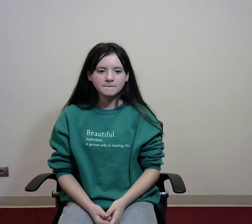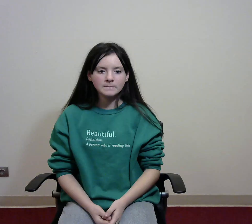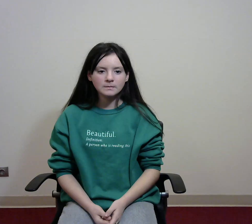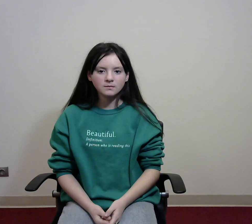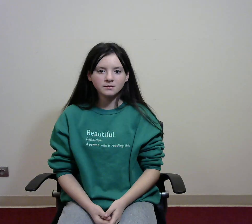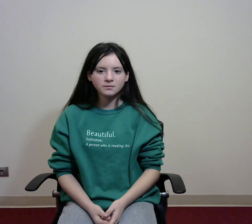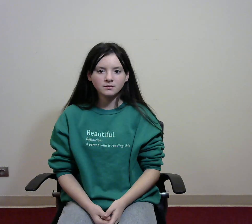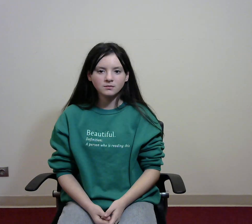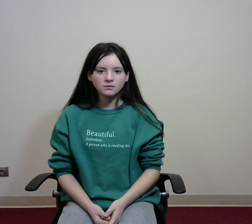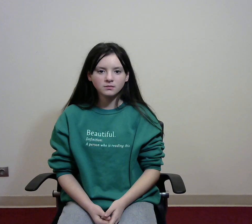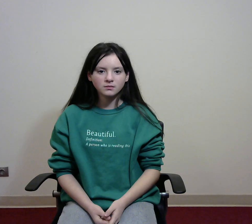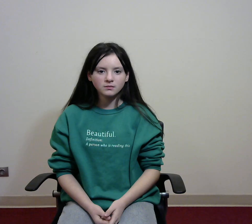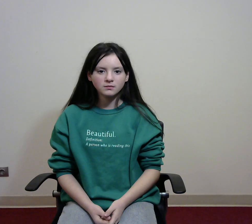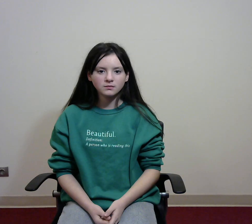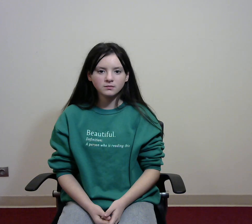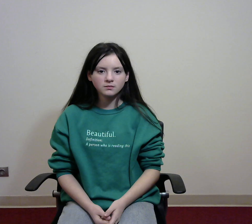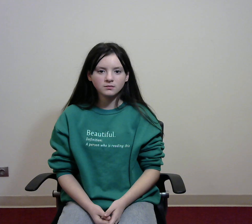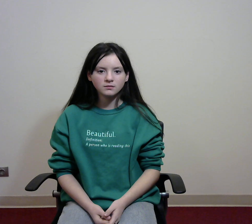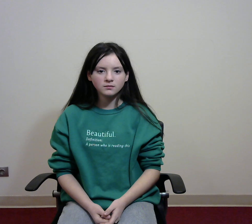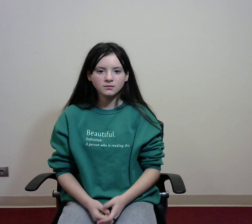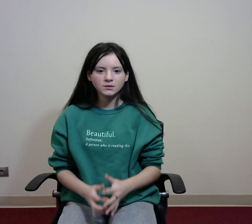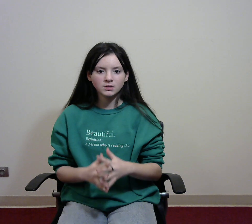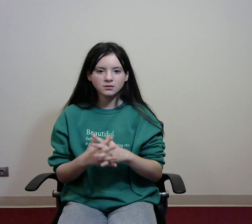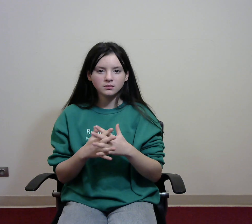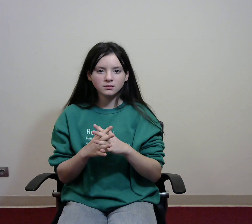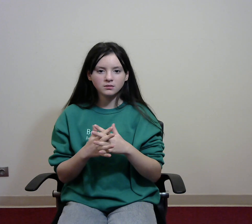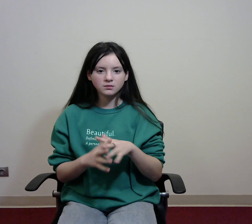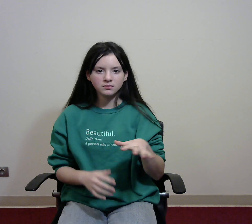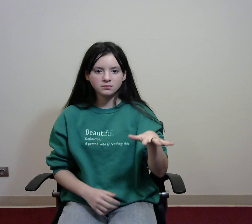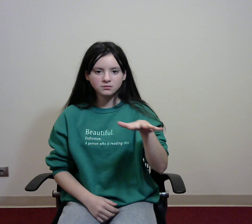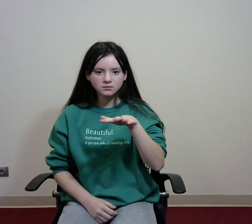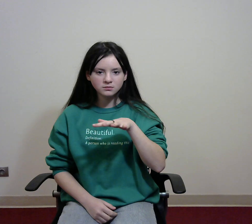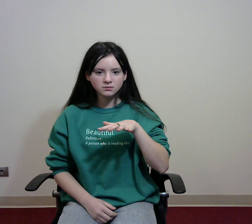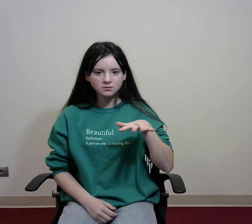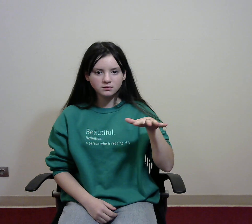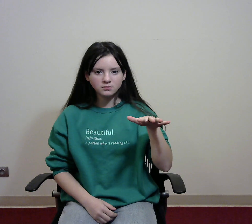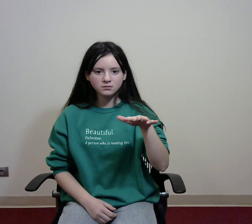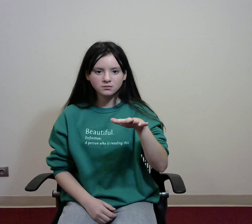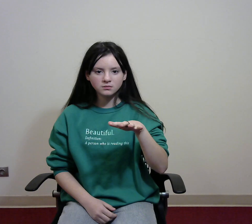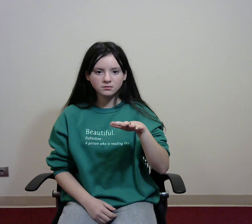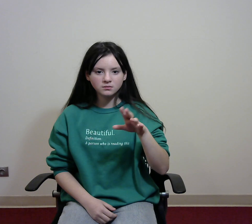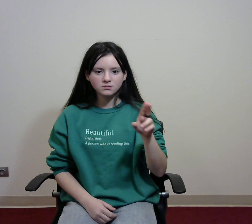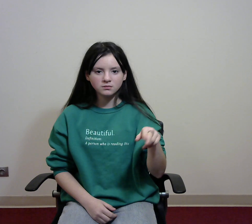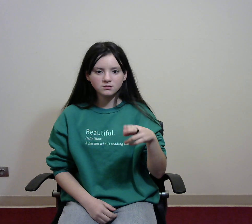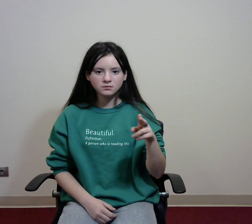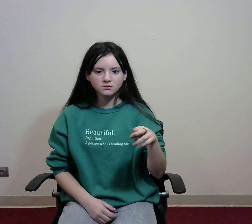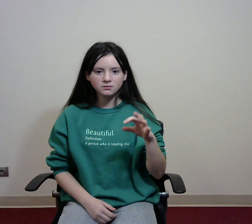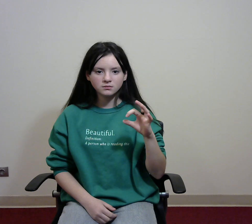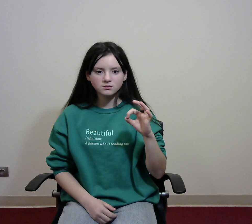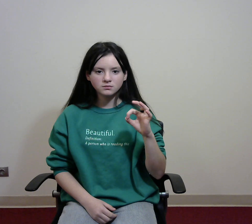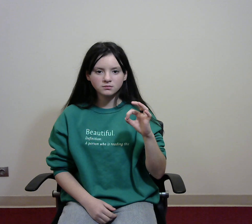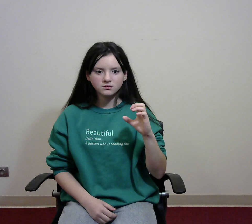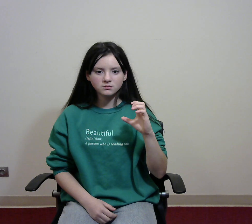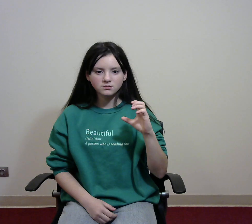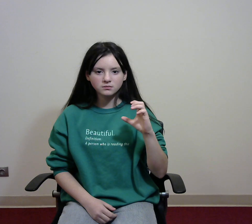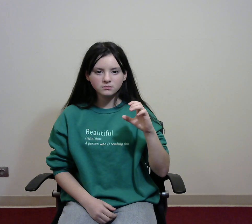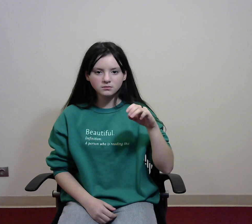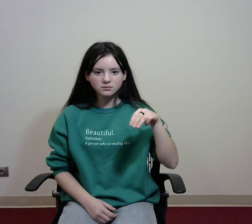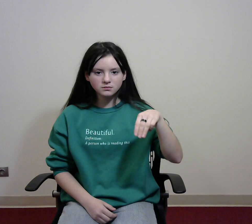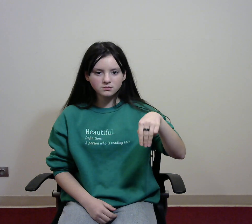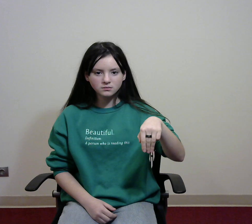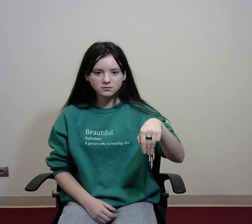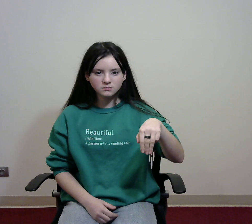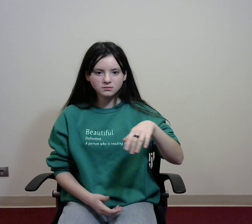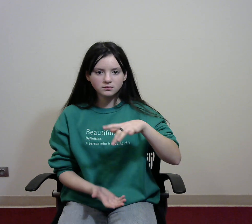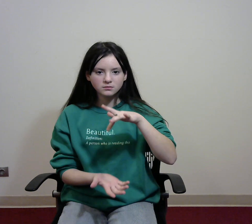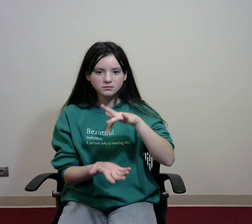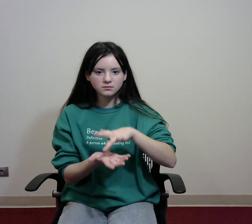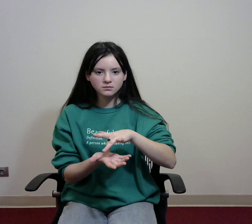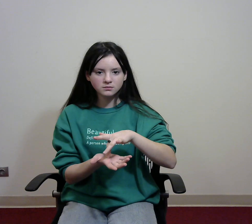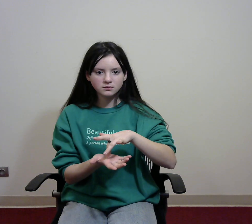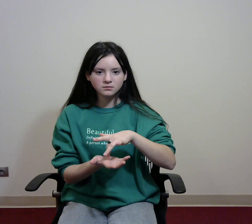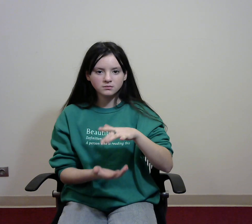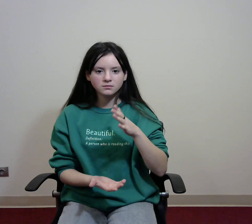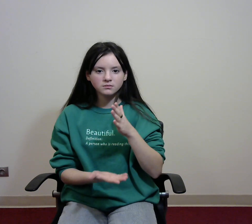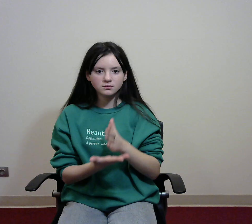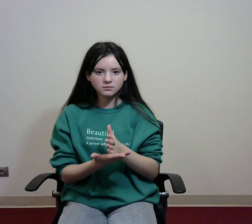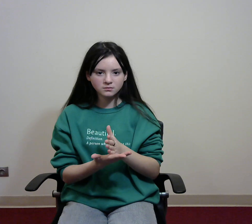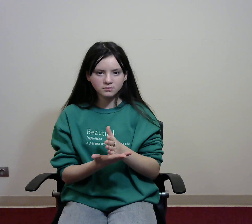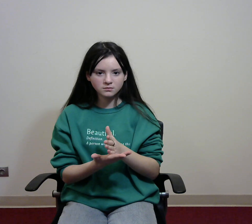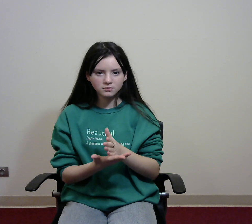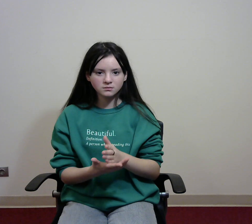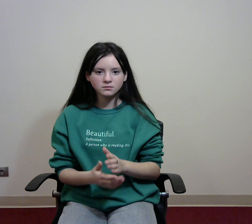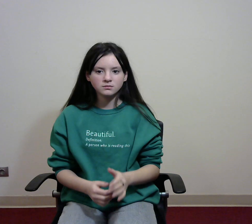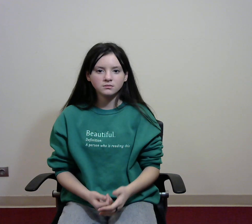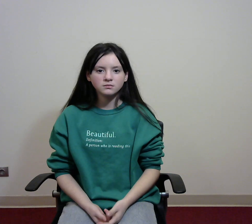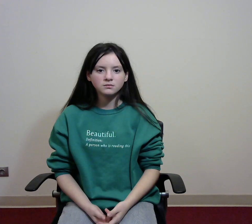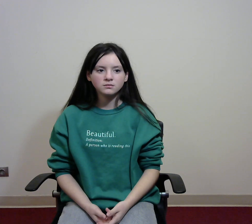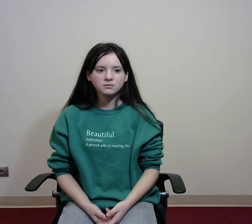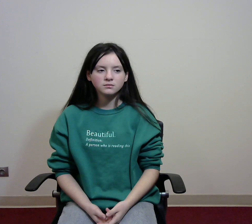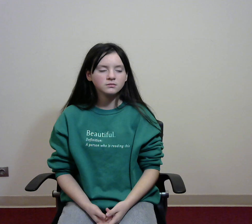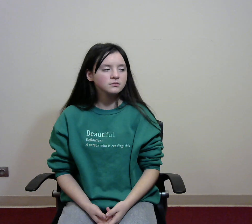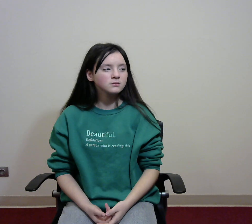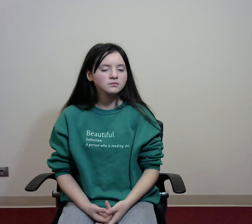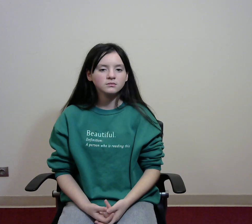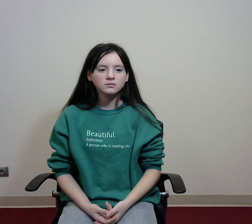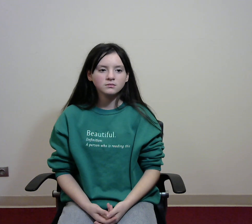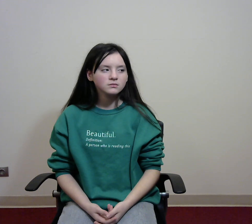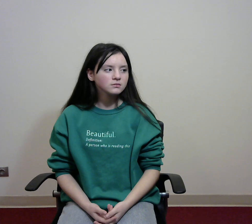Rayonlarda DOST Mərkəzləri varmı?